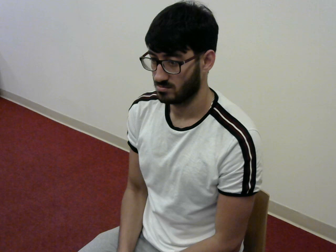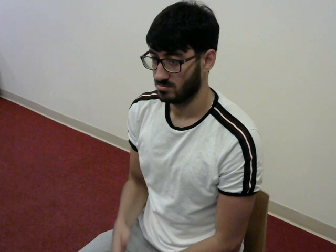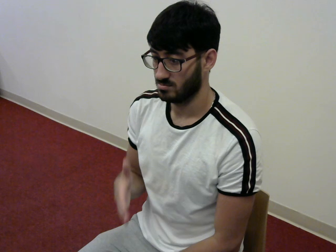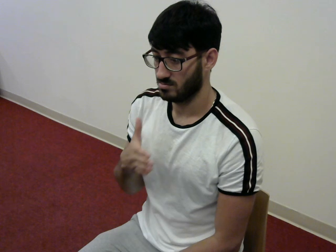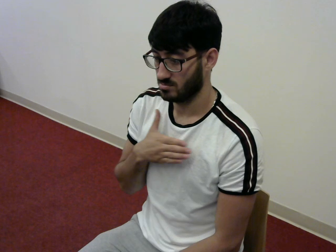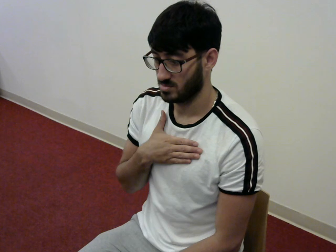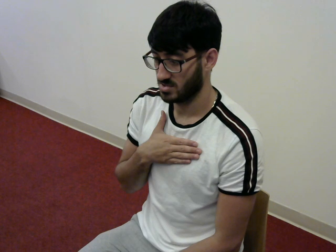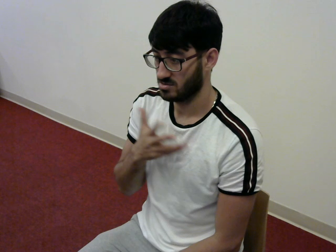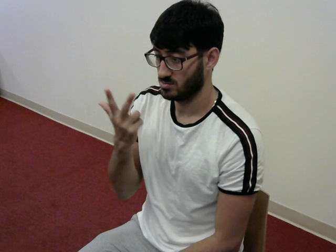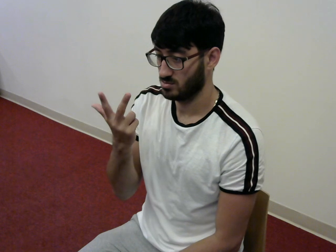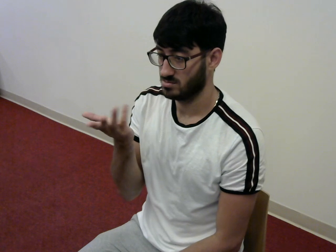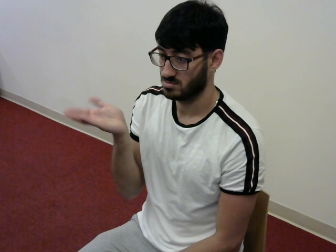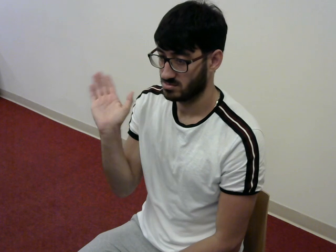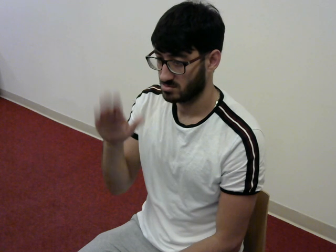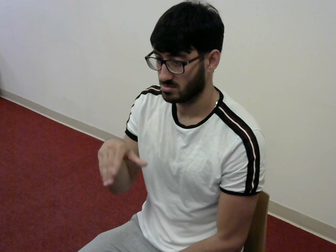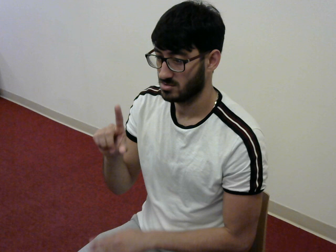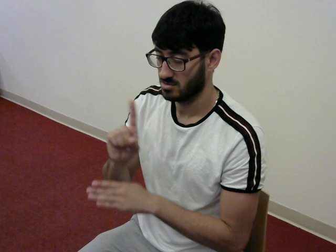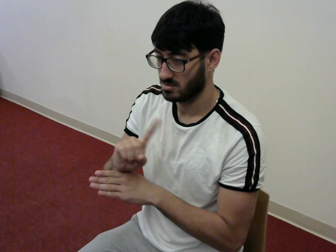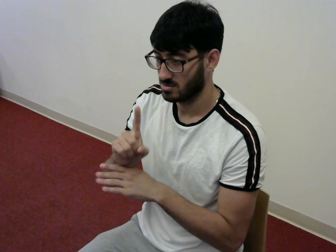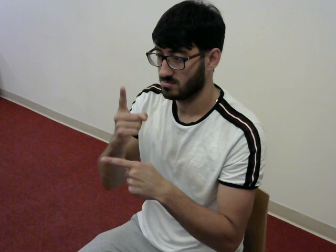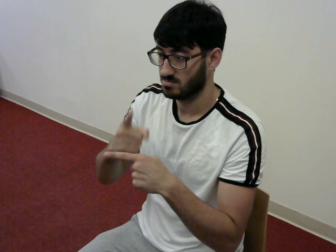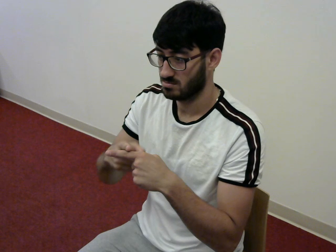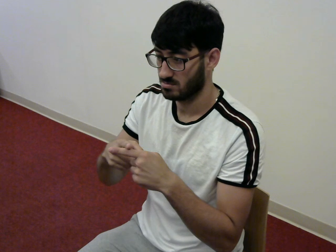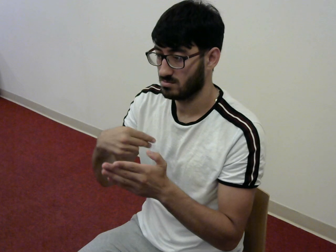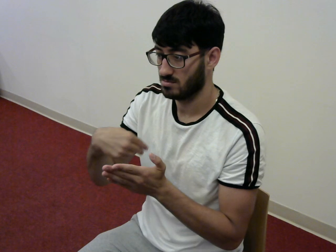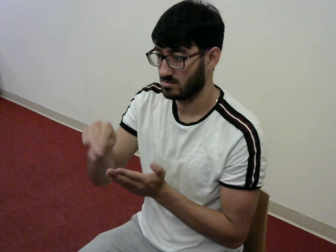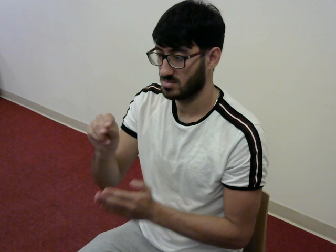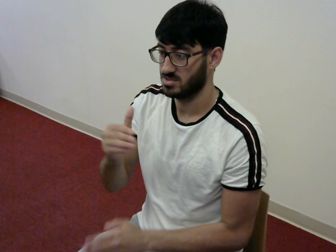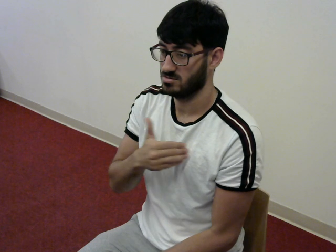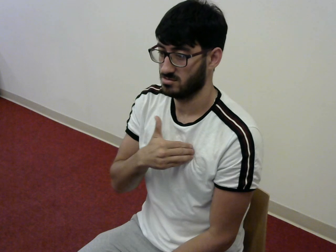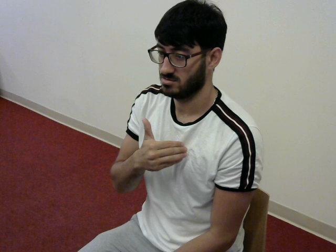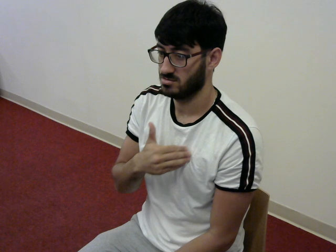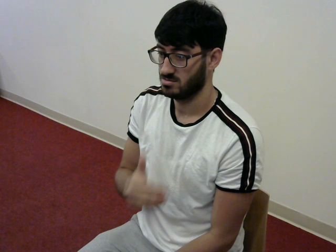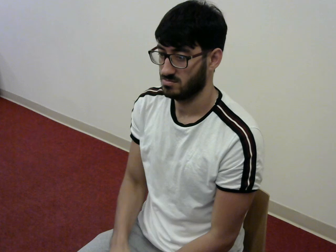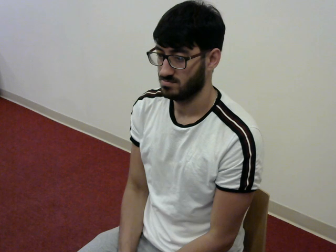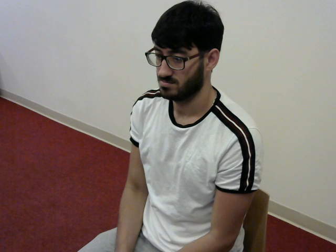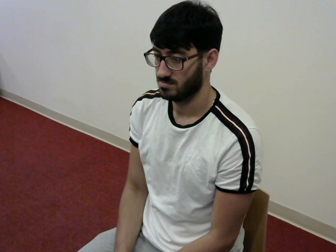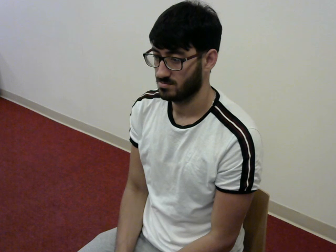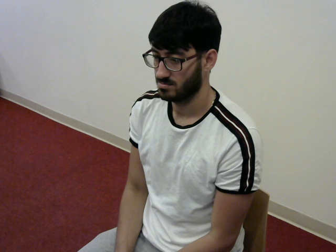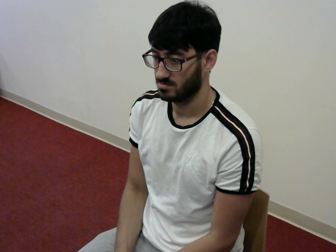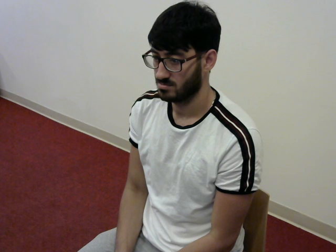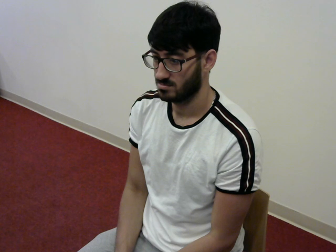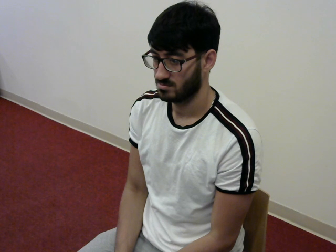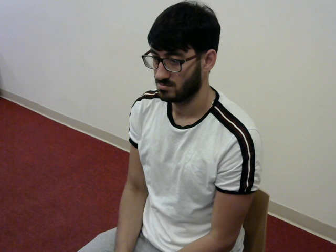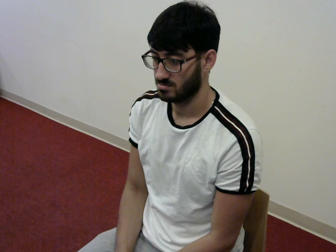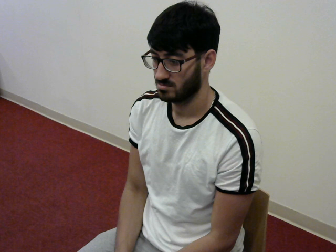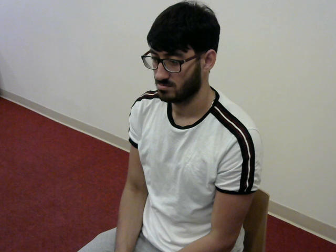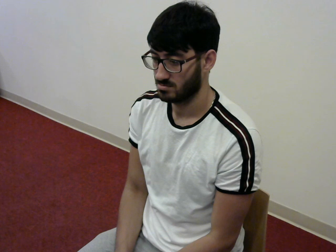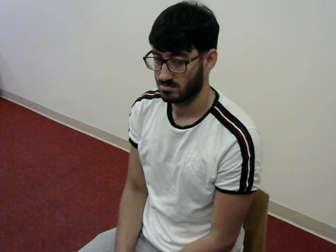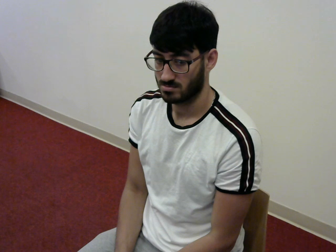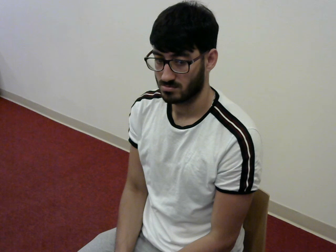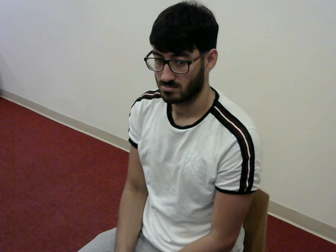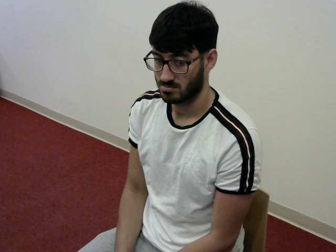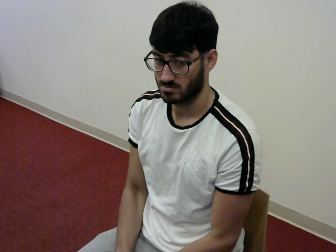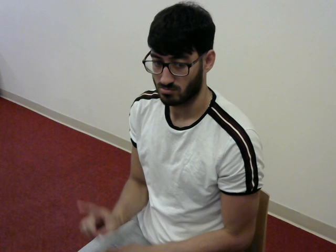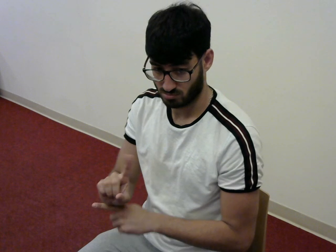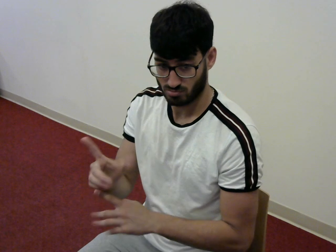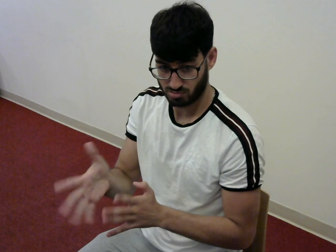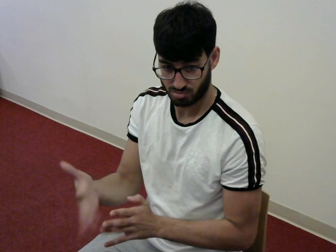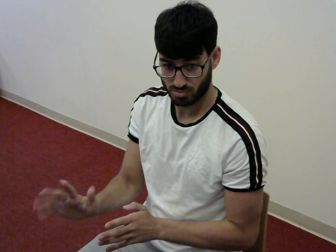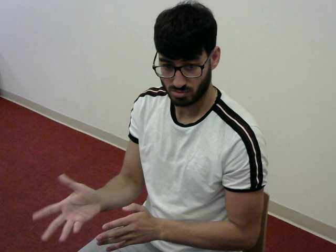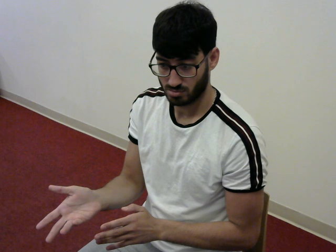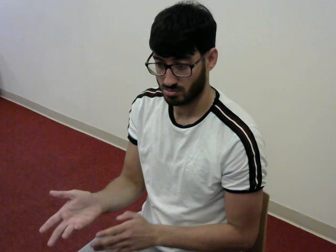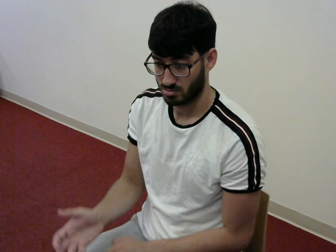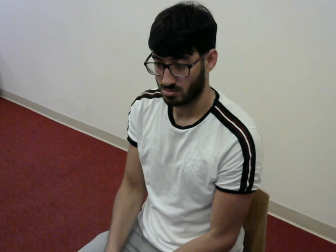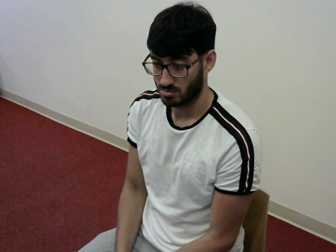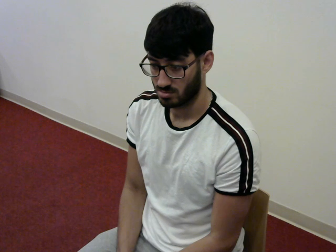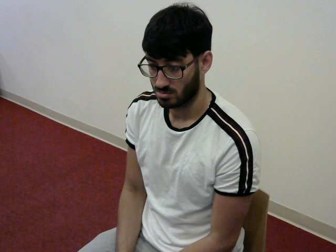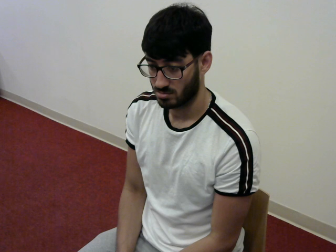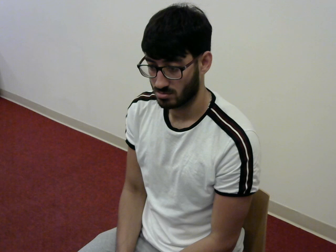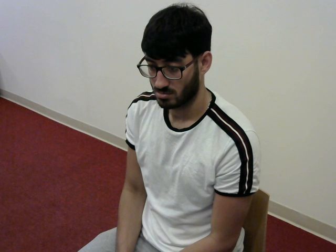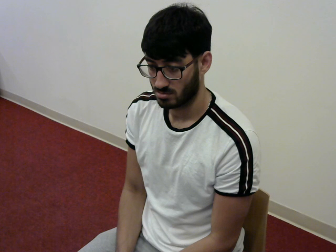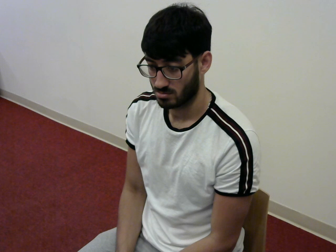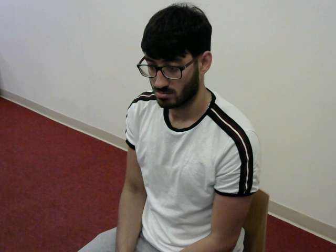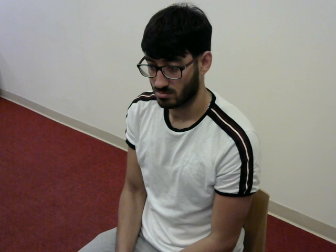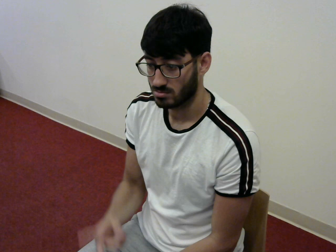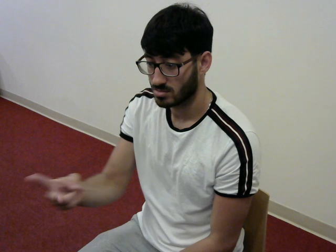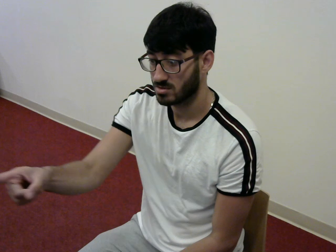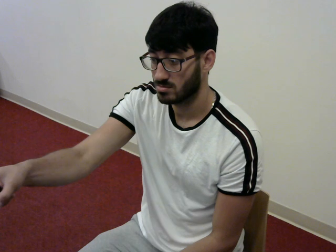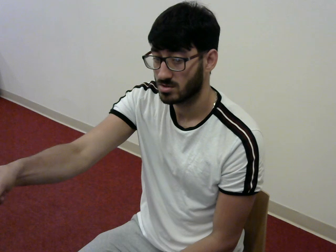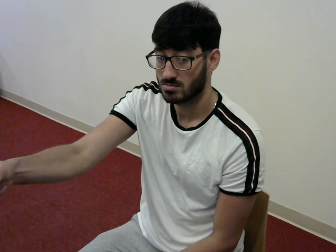Mən 3 ədəd qələm almaq istərdim